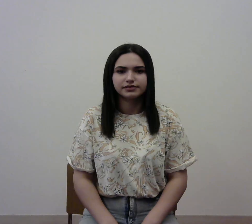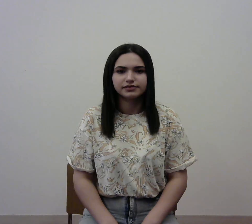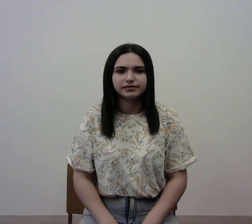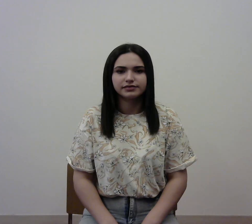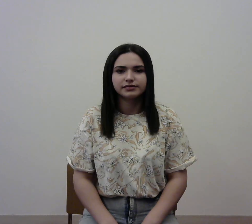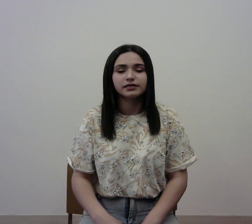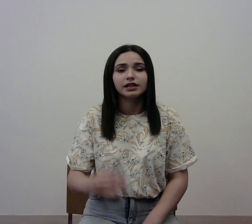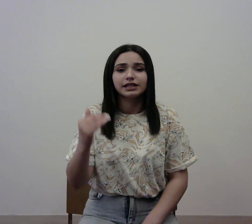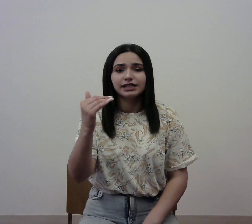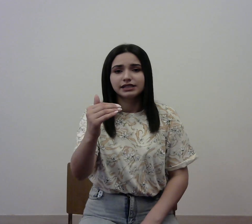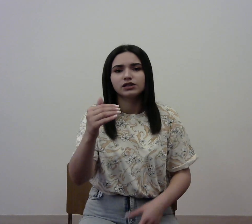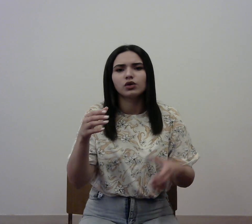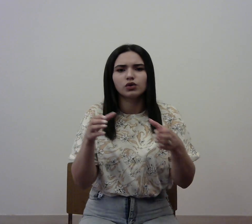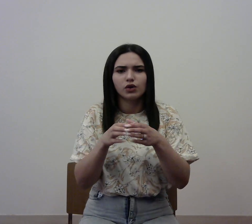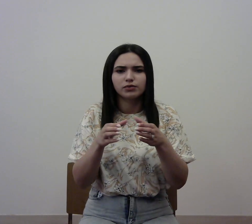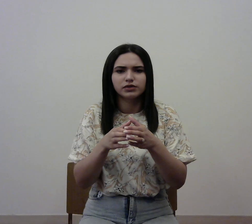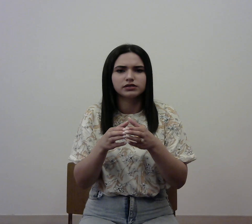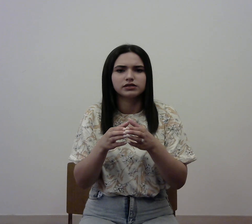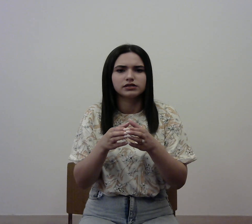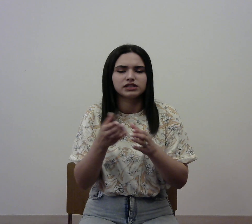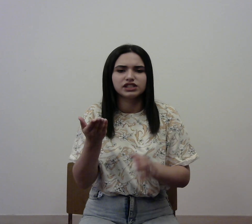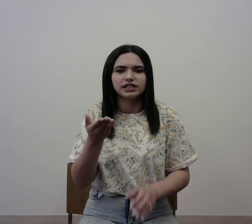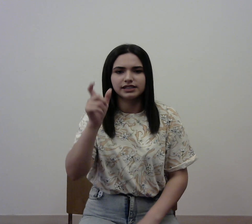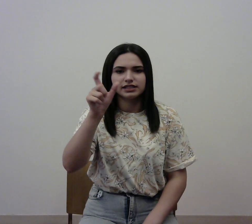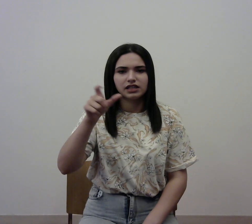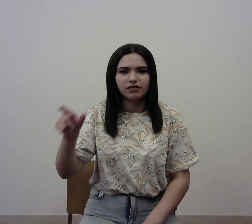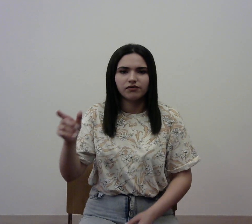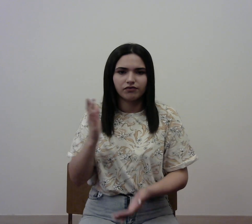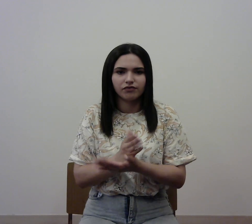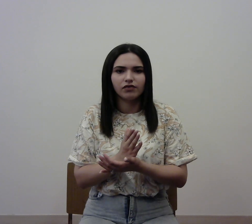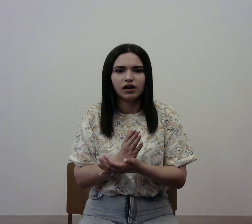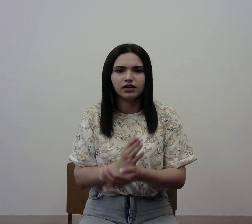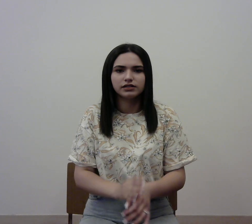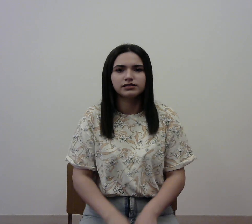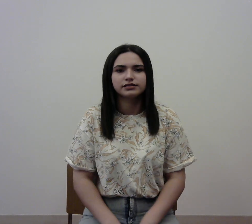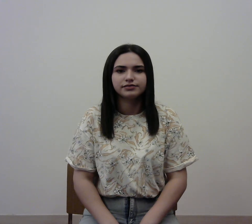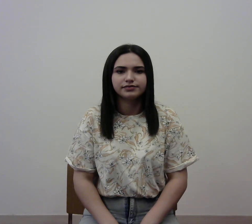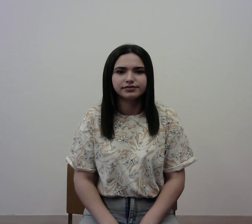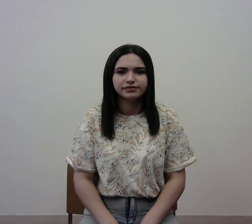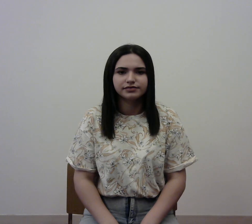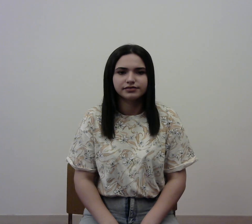Sizin komandada neçə nəfər var?